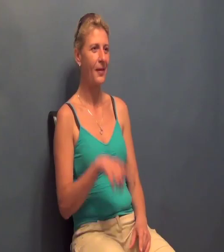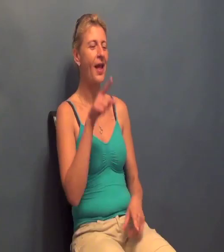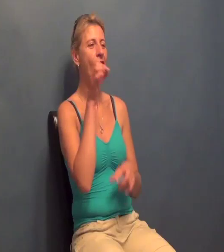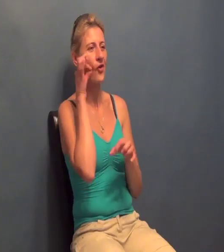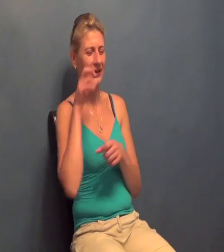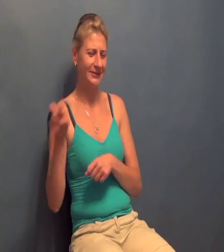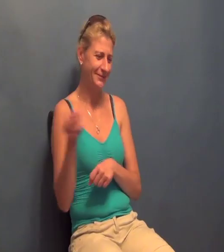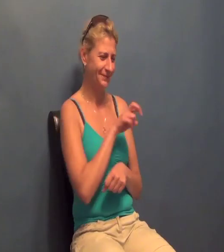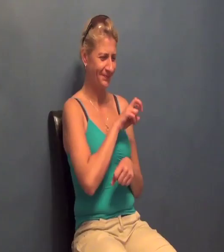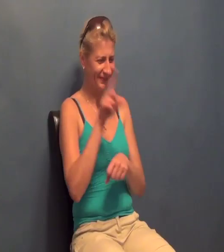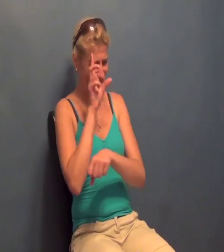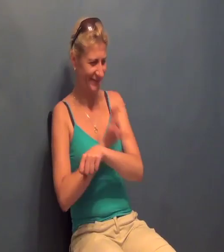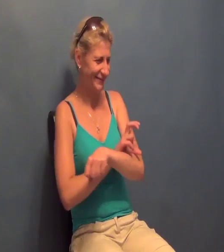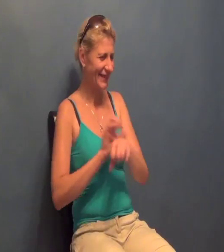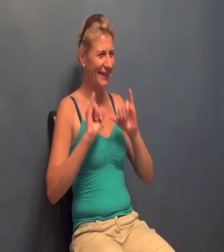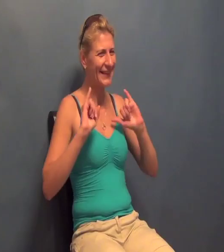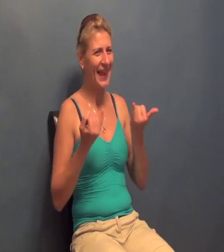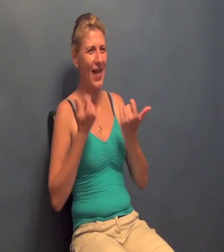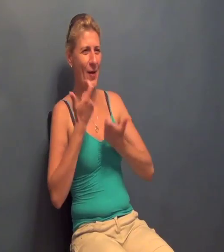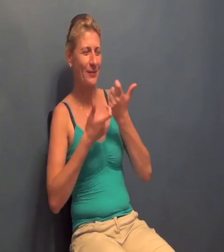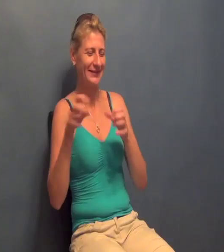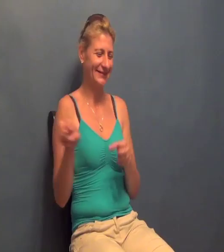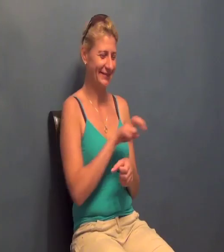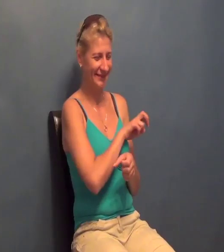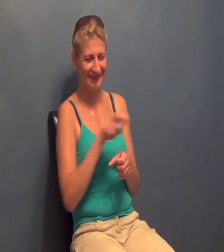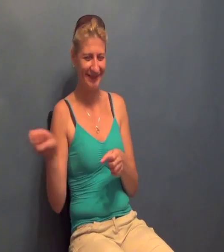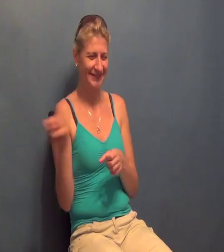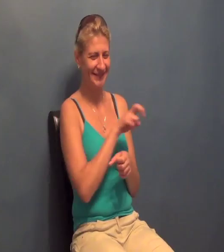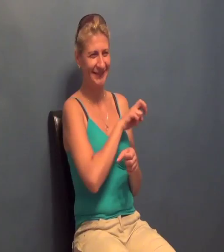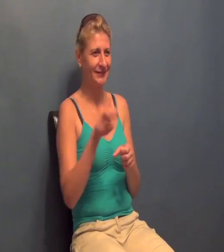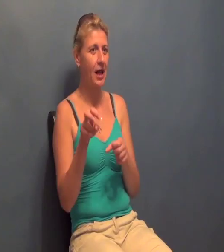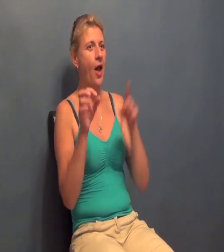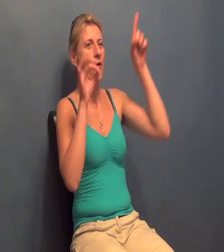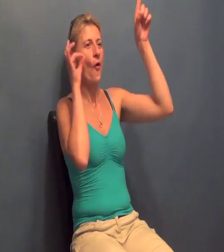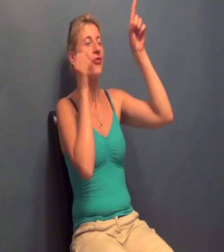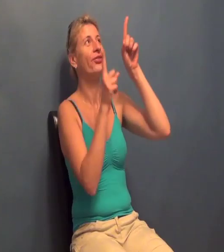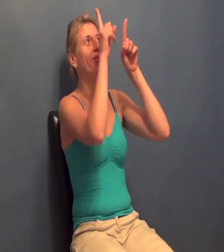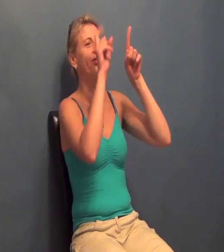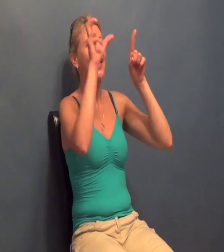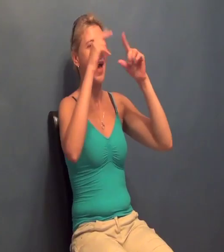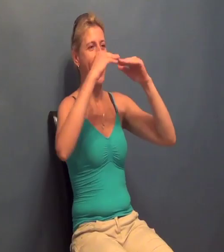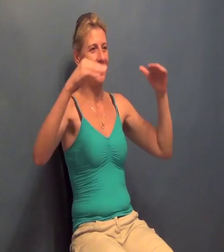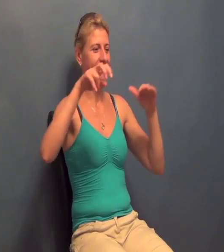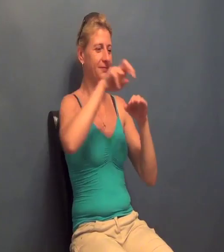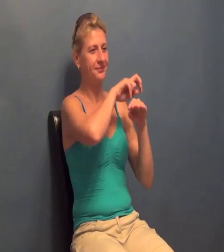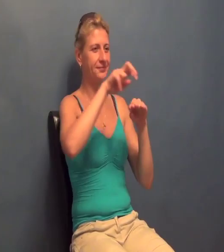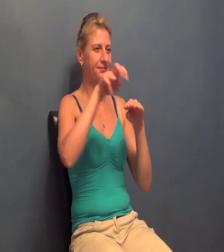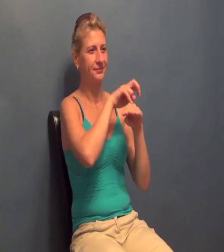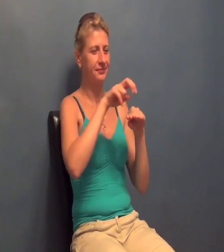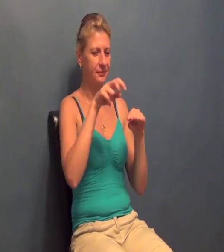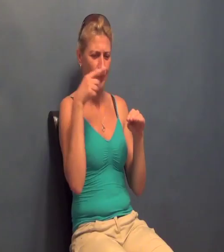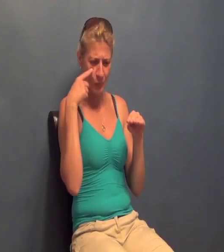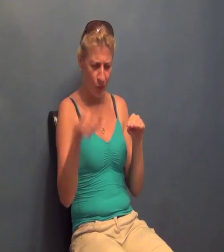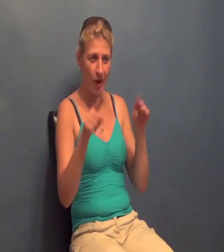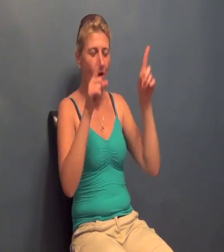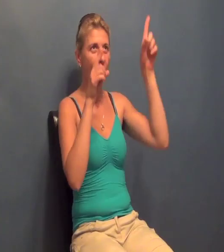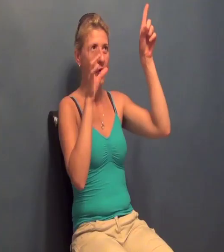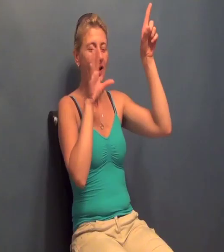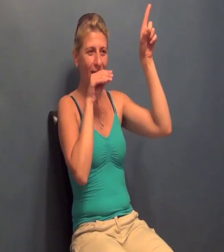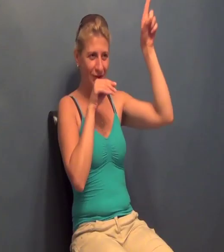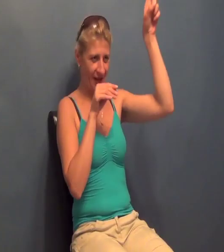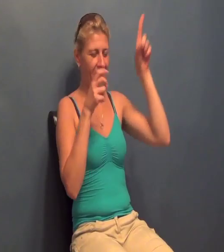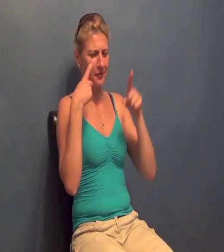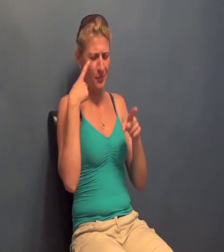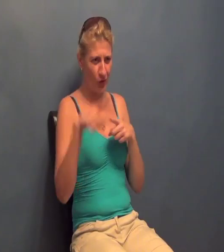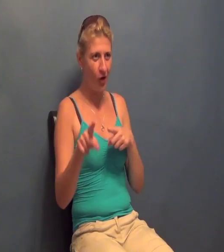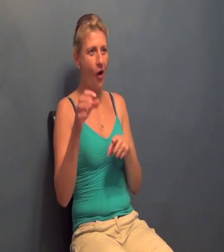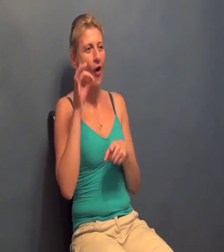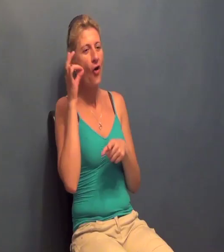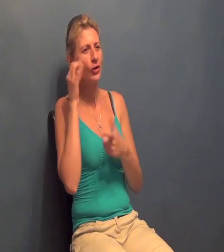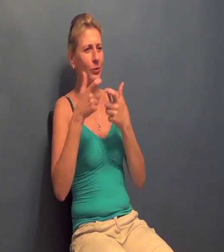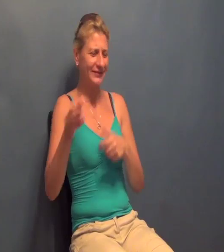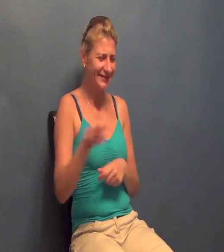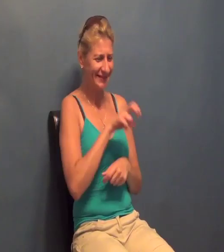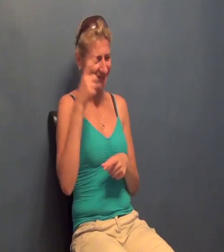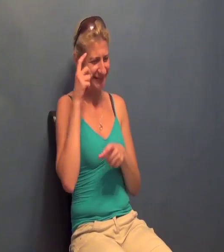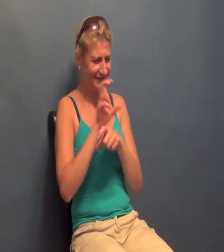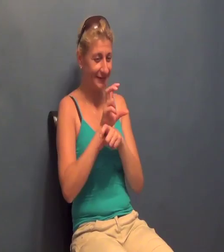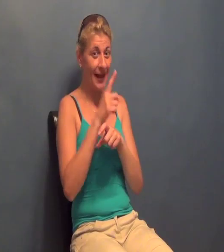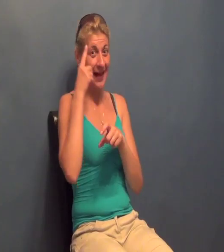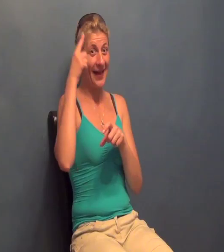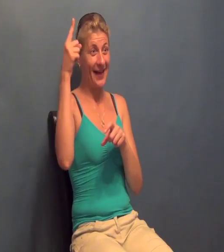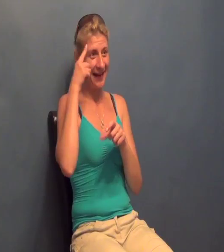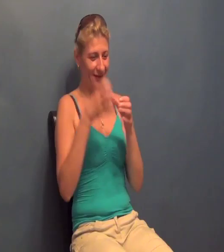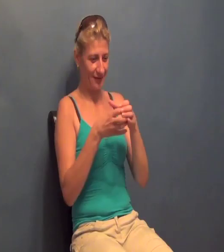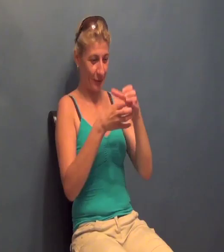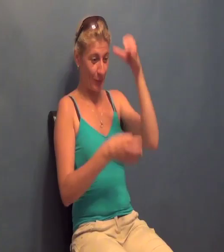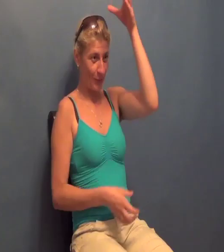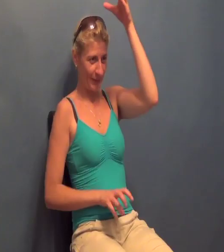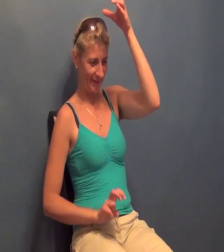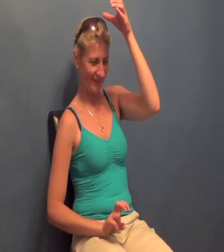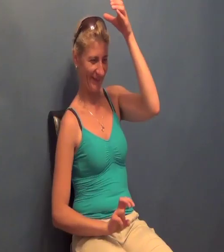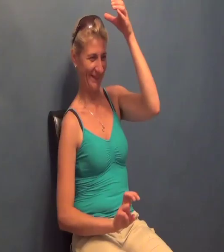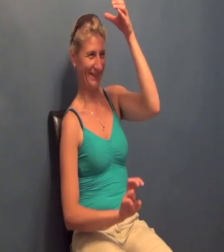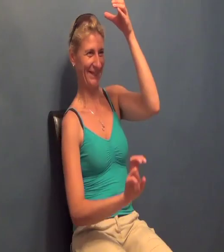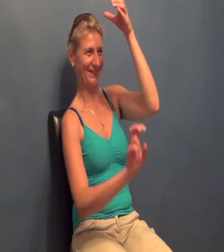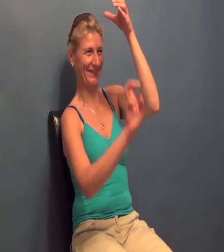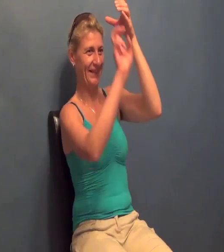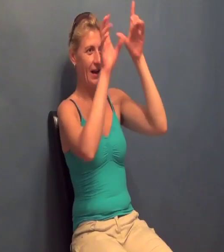Ten kot chodzi, chodzi, myśli jak to zrobić, chodzi, chodzi, a kot na dachu chodzi, chodzi, zauważa w dół, nie kot, to kaczka, zauważa jak kot chodzi, chodzi, myśli i kot wpada na pomysł, żeby wejść do rury, wchodzi.